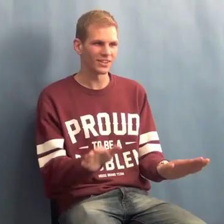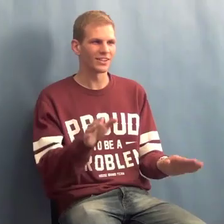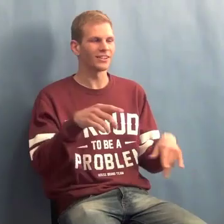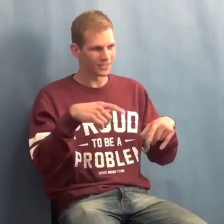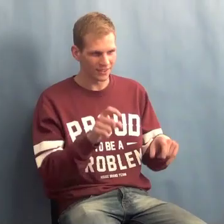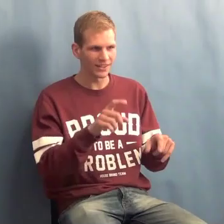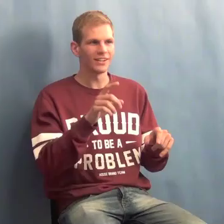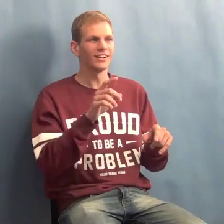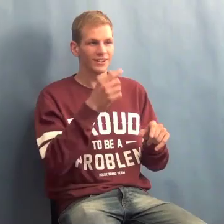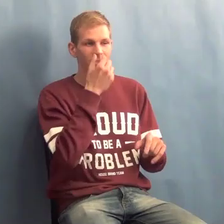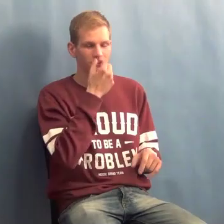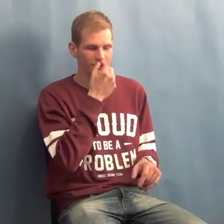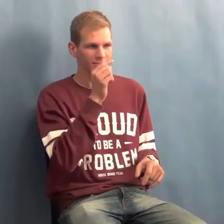Tak, Charlie Chaplin.